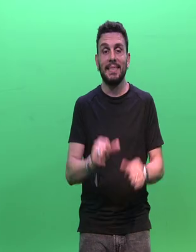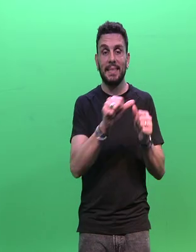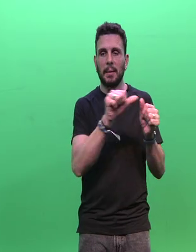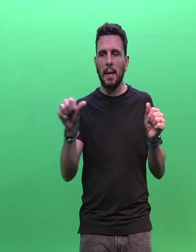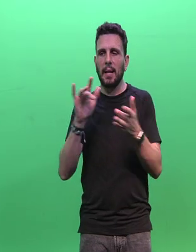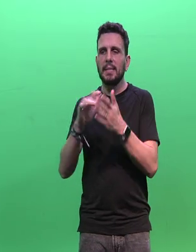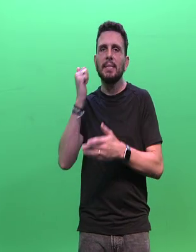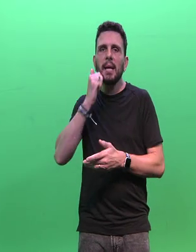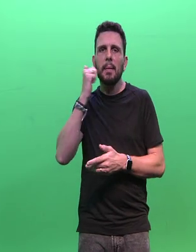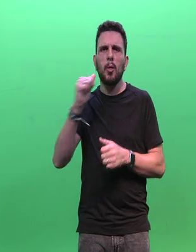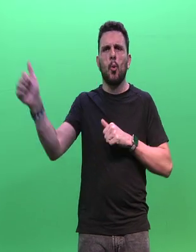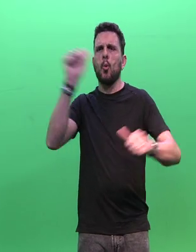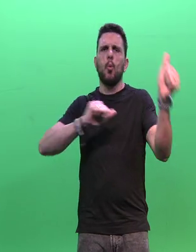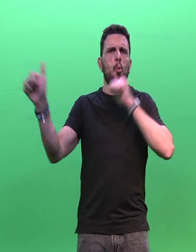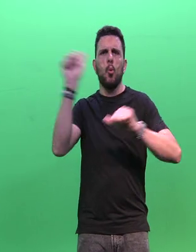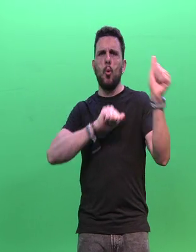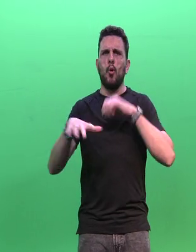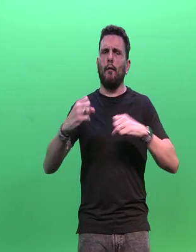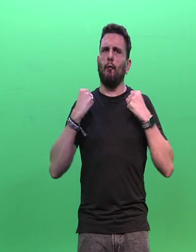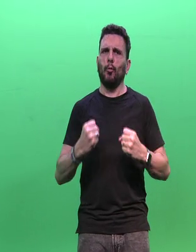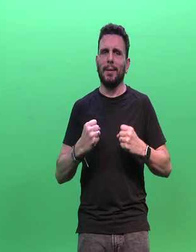En una setmana, el dissabte bec molt!